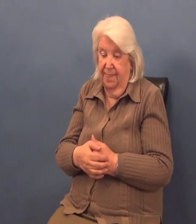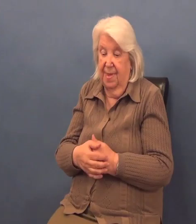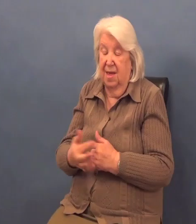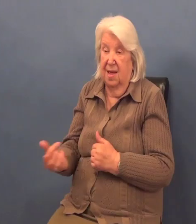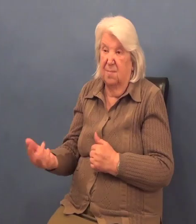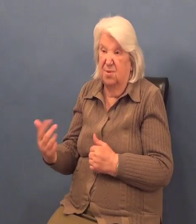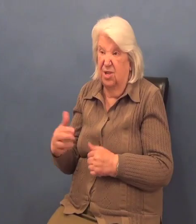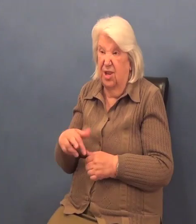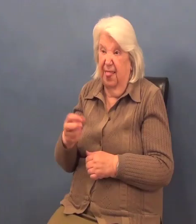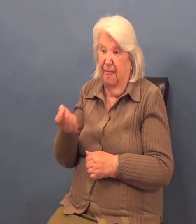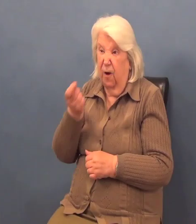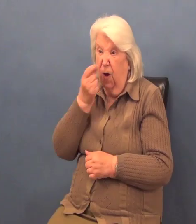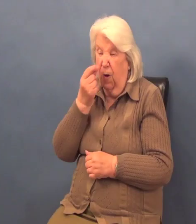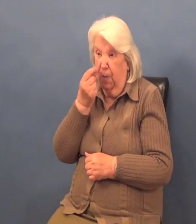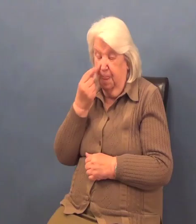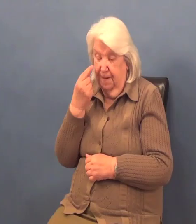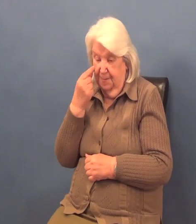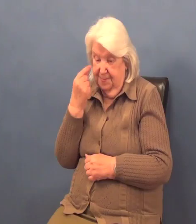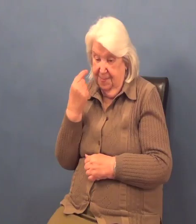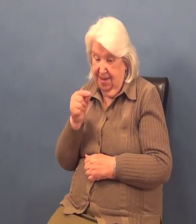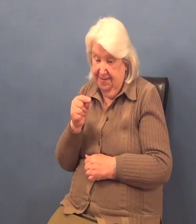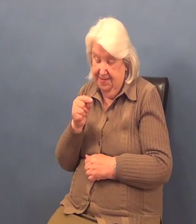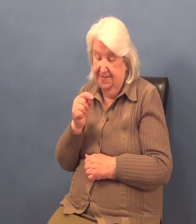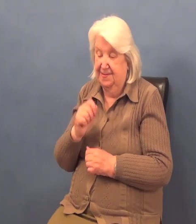Przyszedł kot i patrzy na to akwarium.